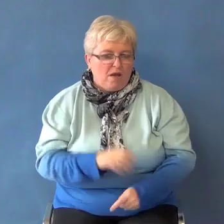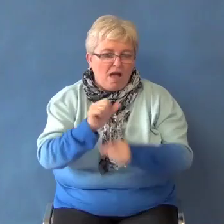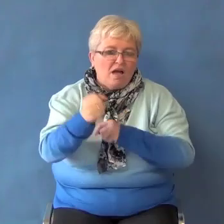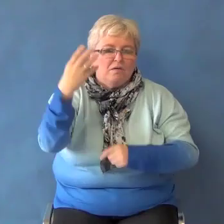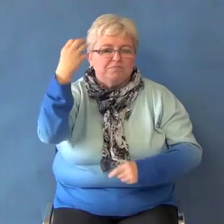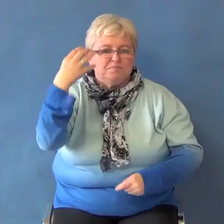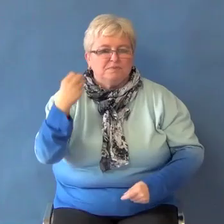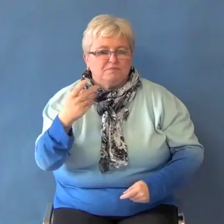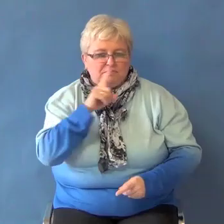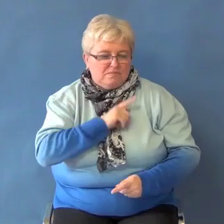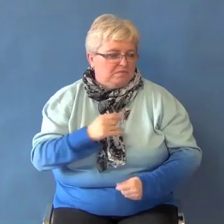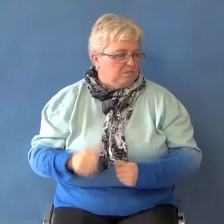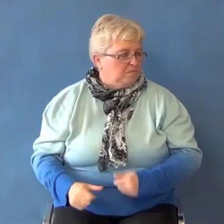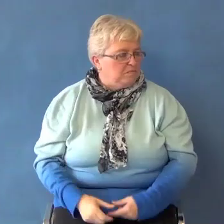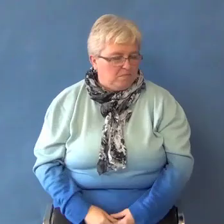Jest sygnalizacja świetlna, jest.